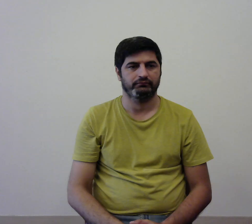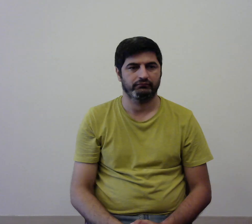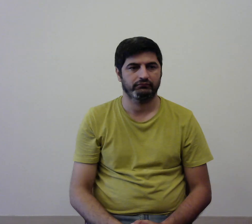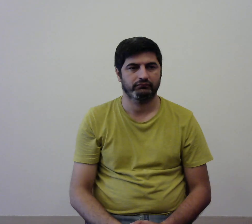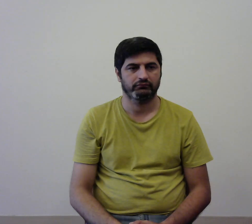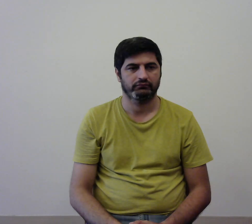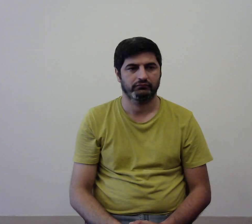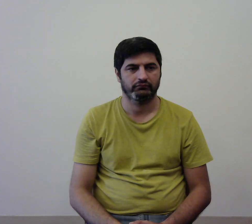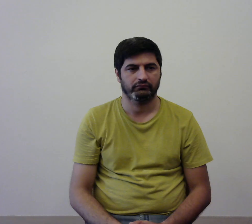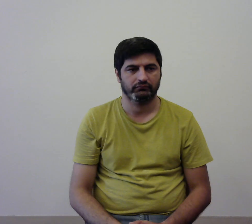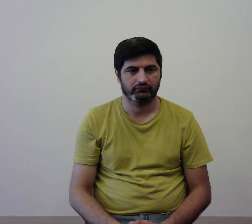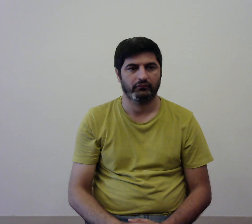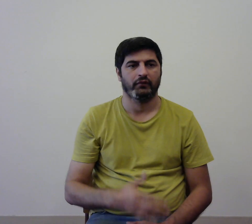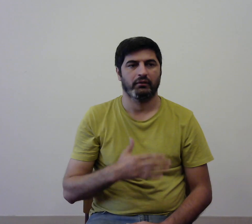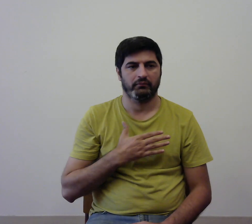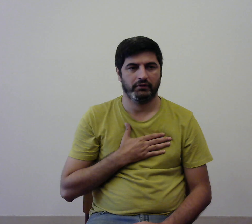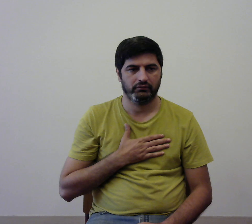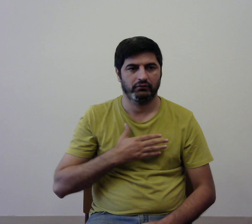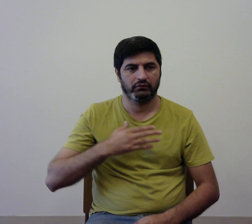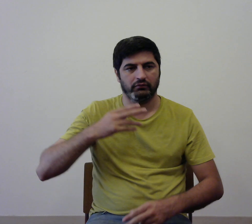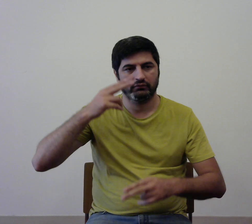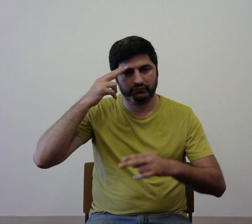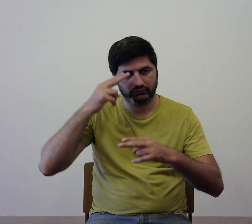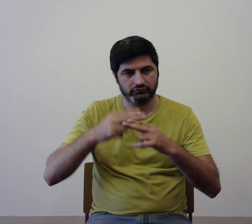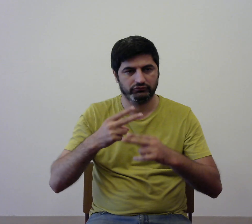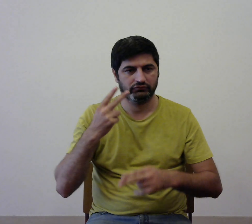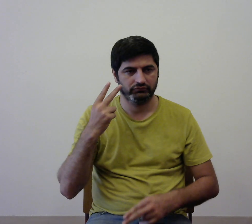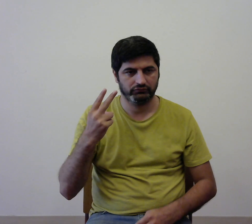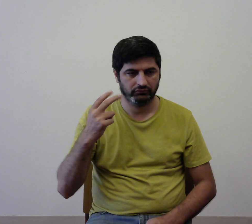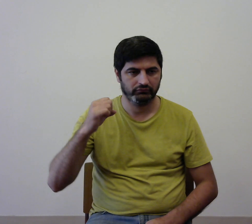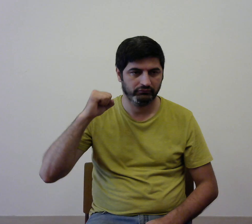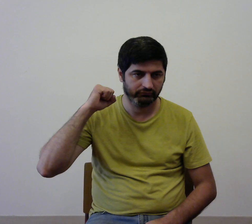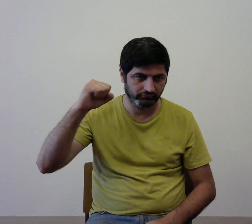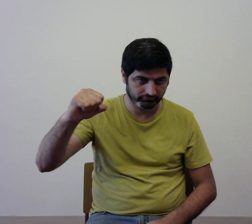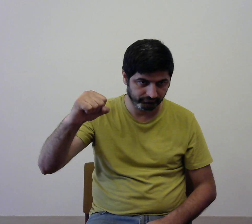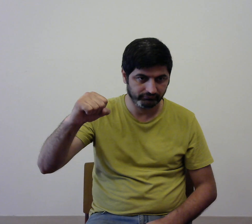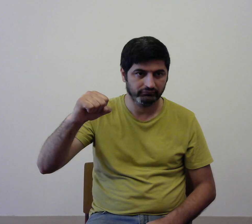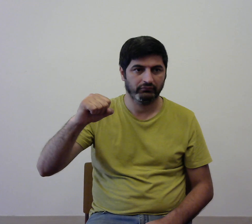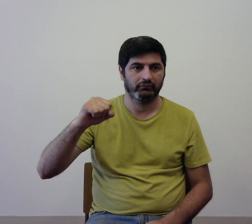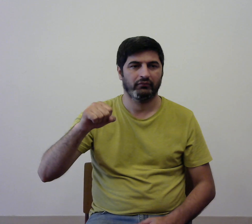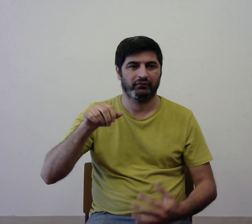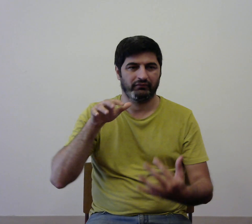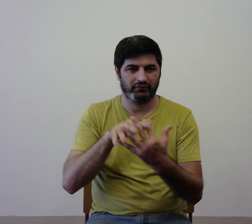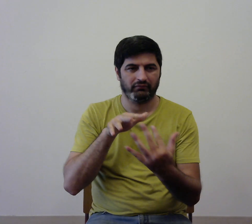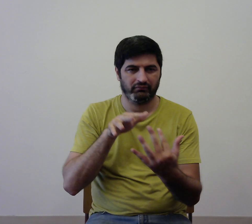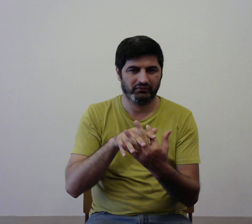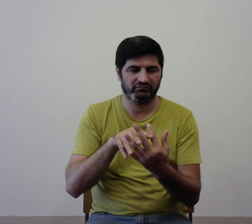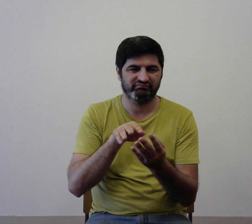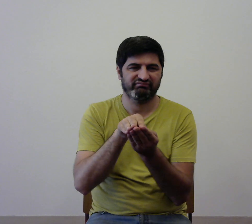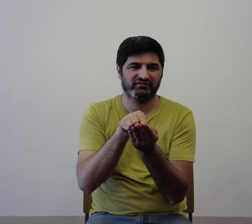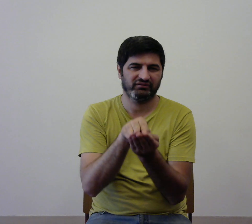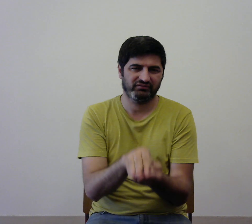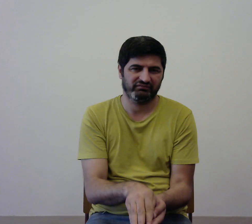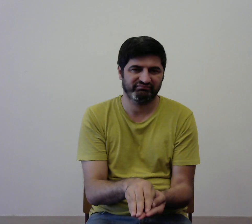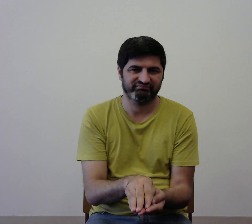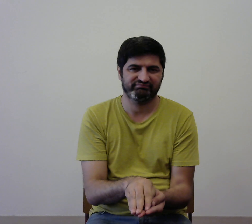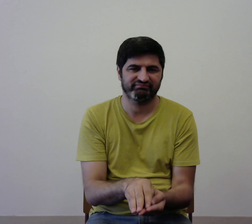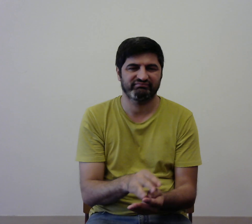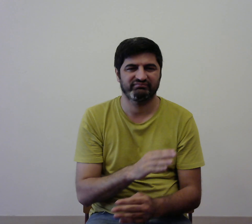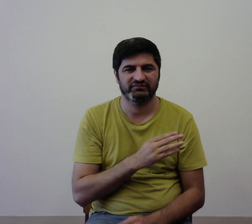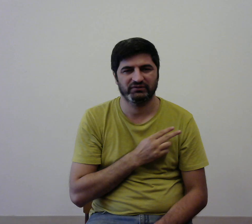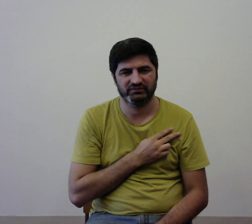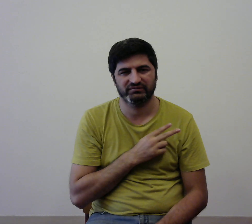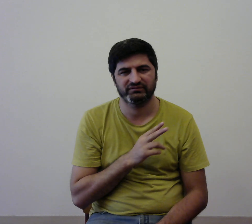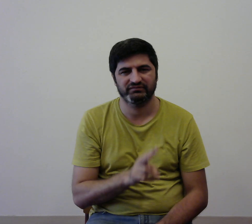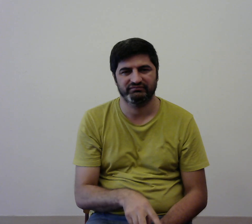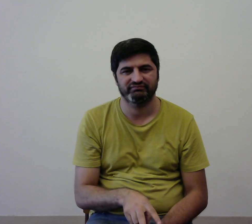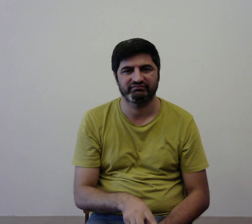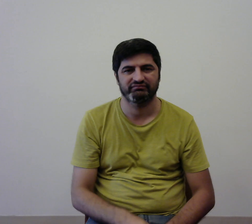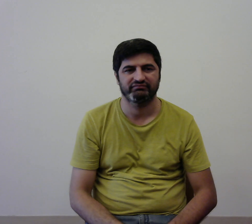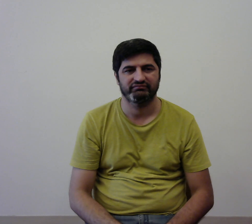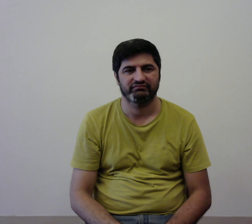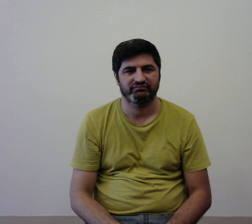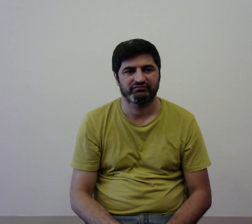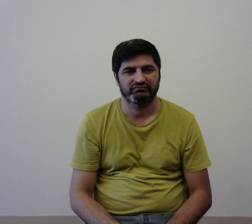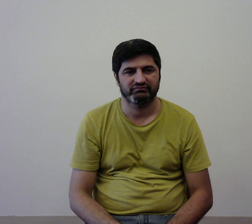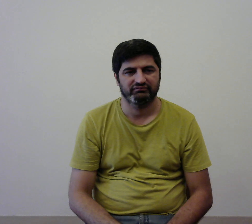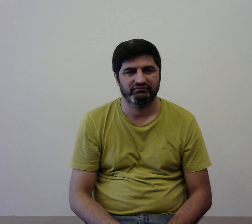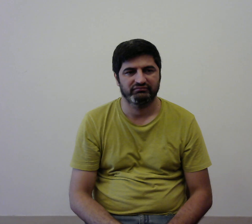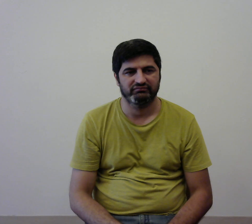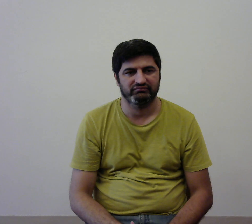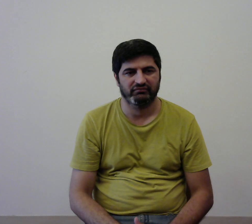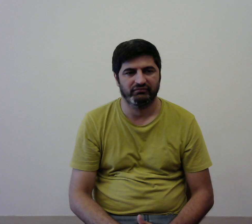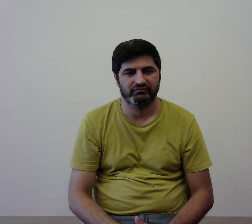Mənim qardaşım 2-ci Qarabağ müharibəsində şəhid olub